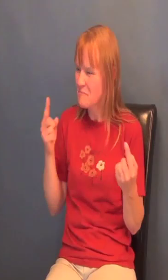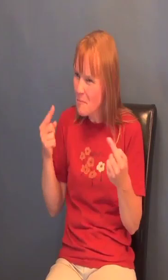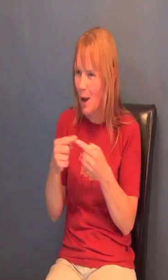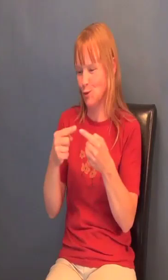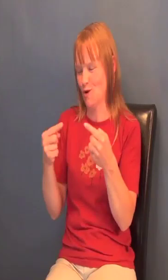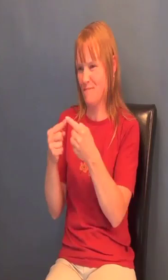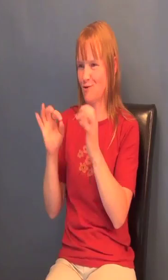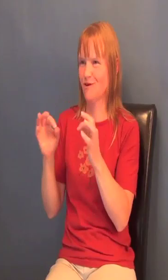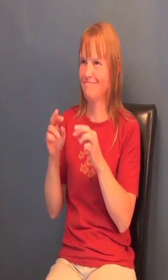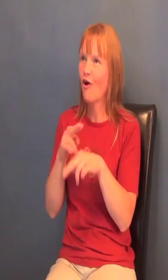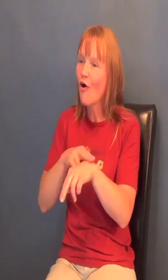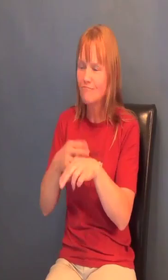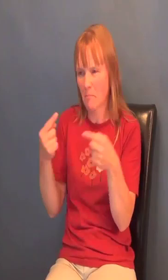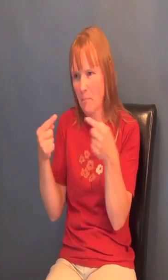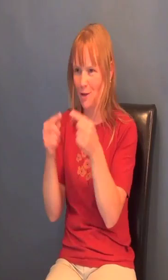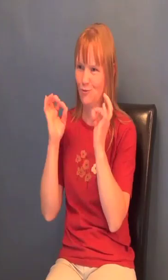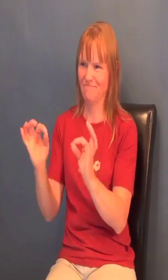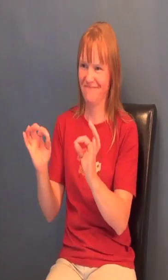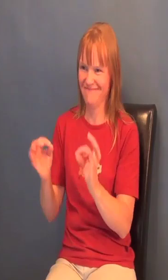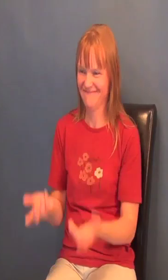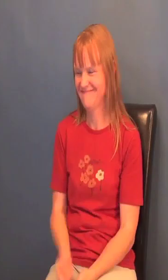Żeby wszystkim pasowały godziny.